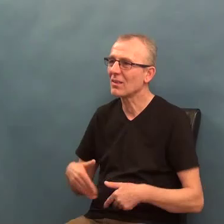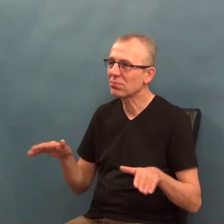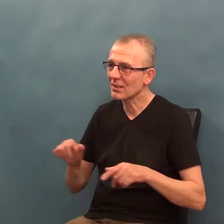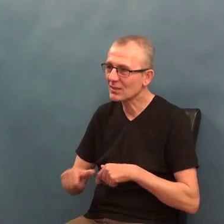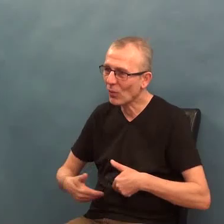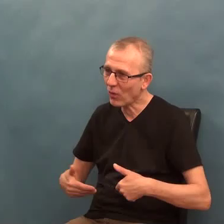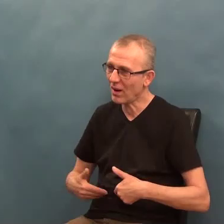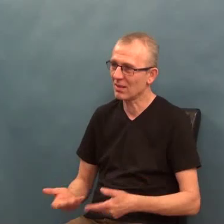Ptak jest głodny.